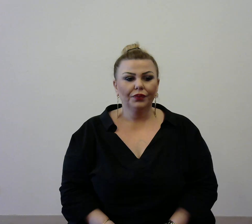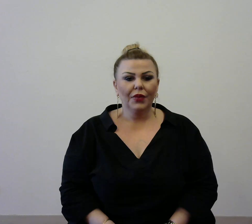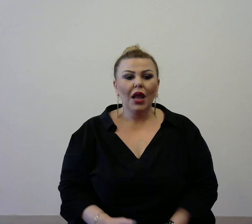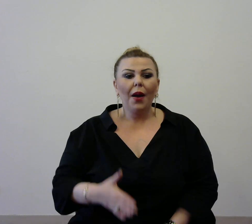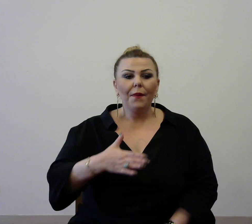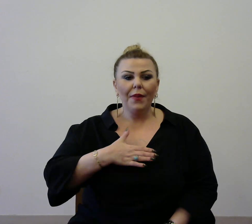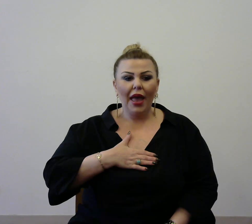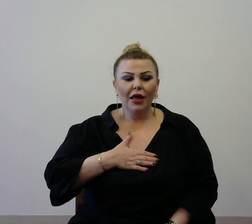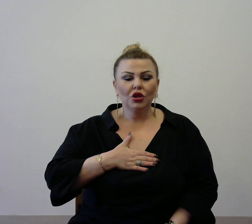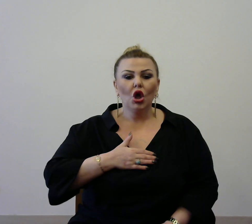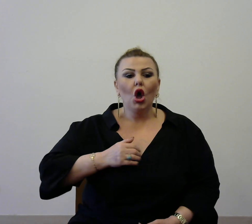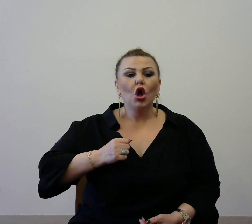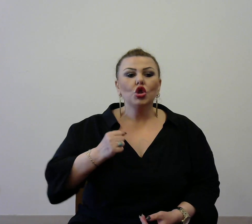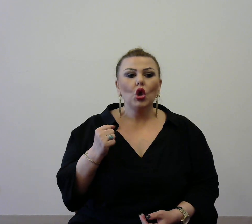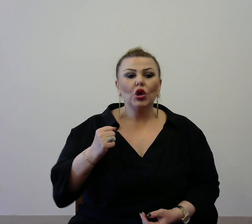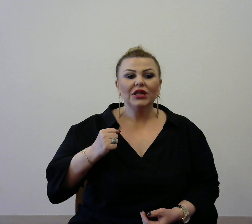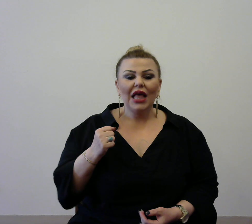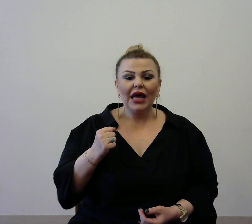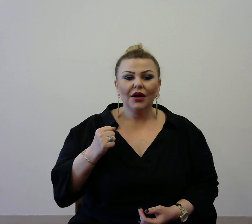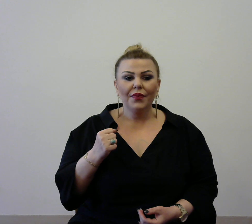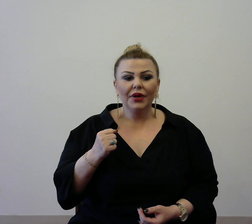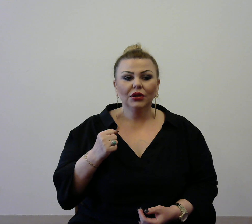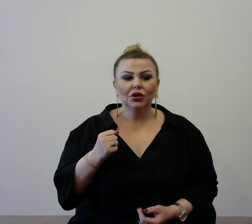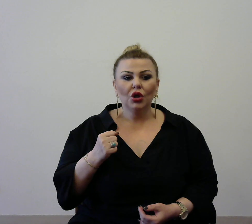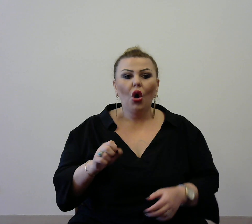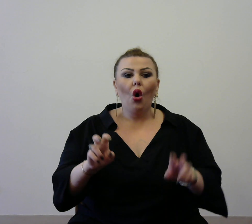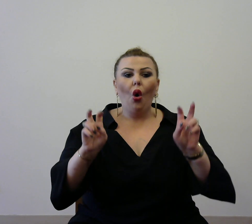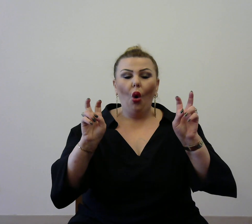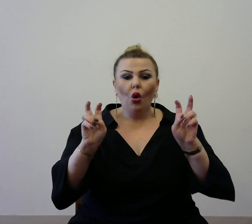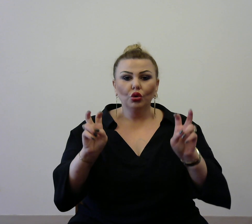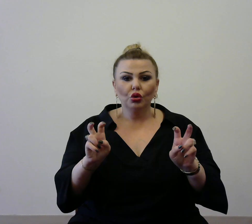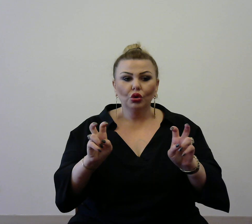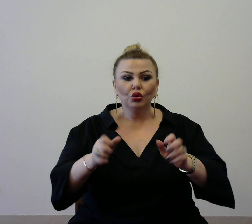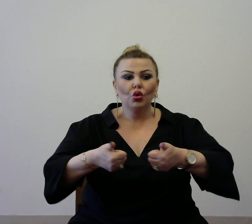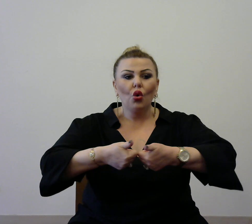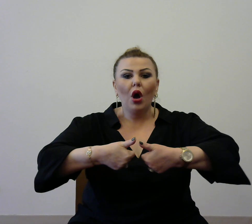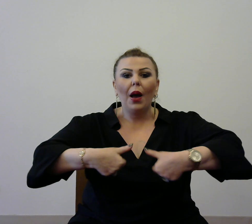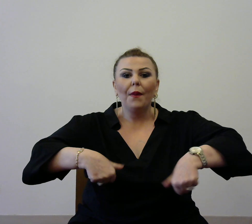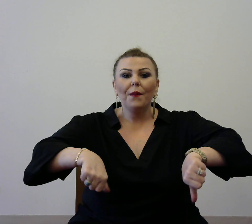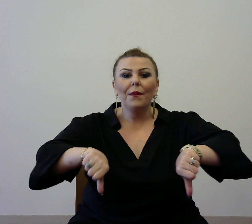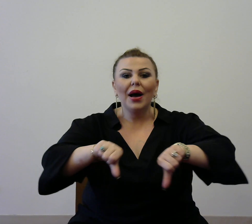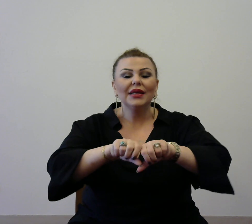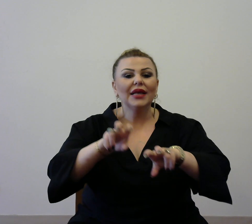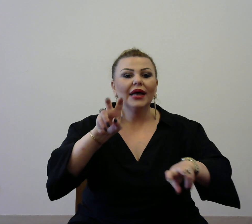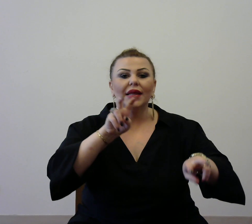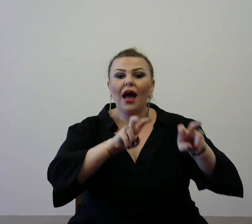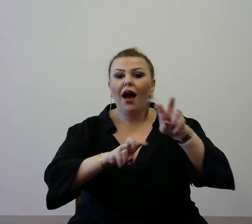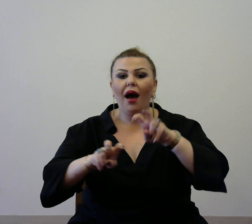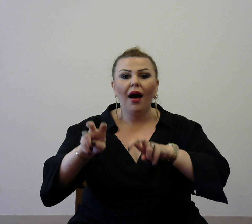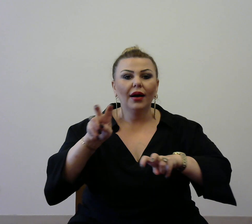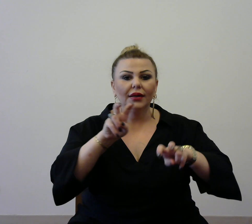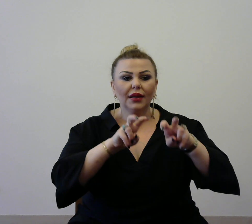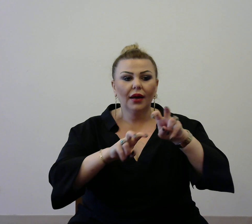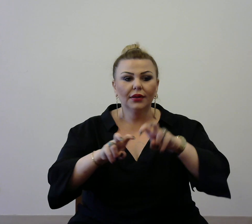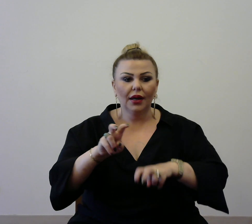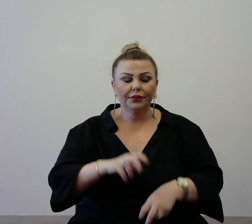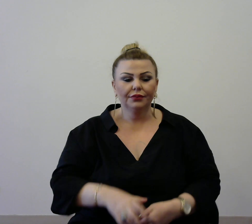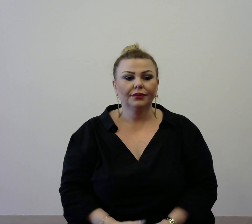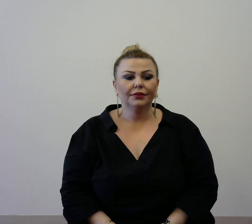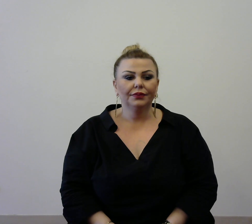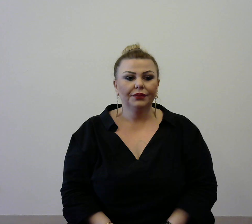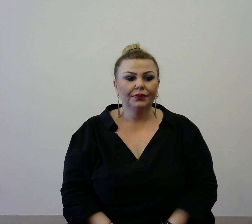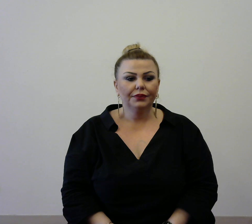Mən dostlarımın olduğu masanı axtarıram